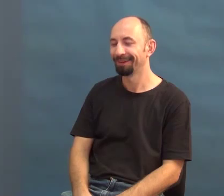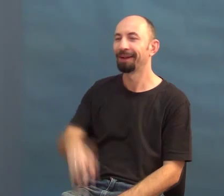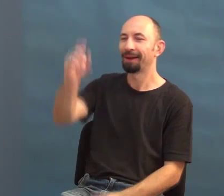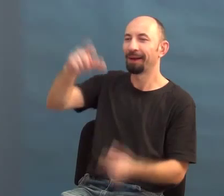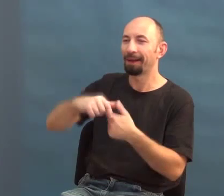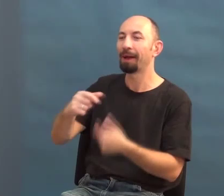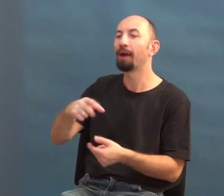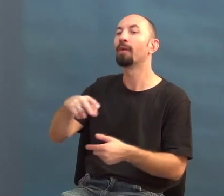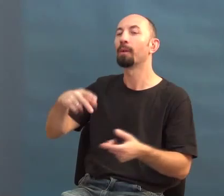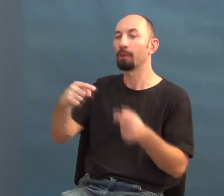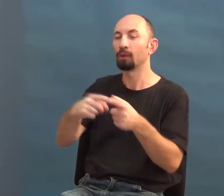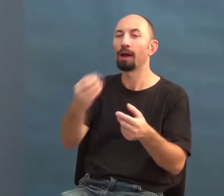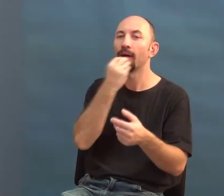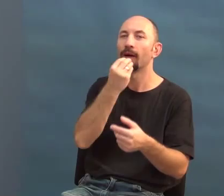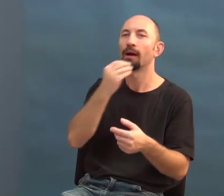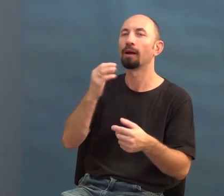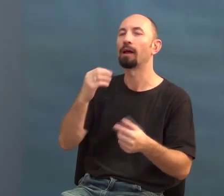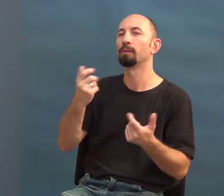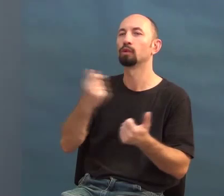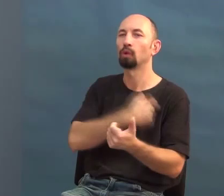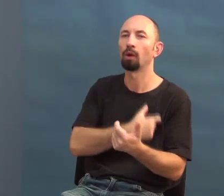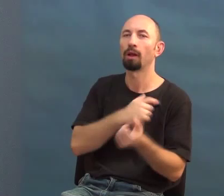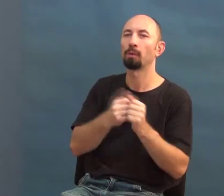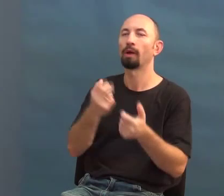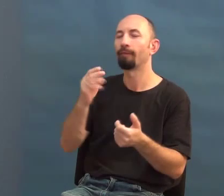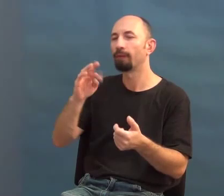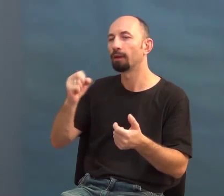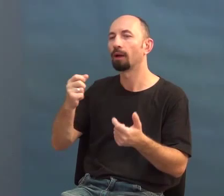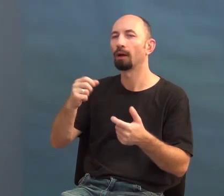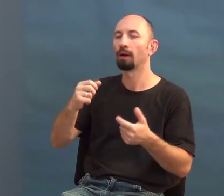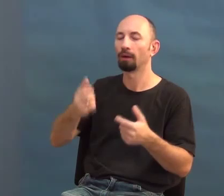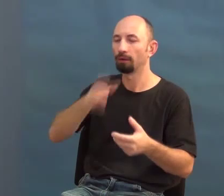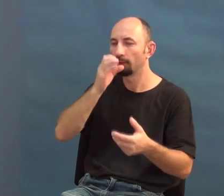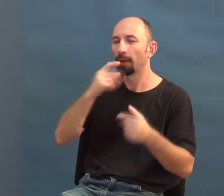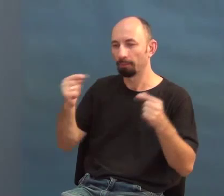Ale pasuje do jedzenia i picia na przykład coli albo fanty, wtedy to pasuje.